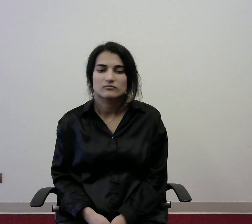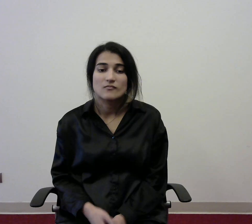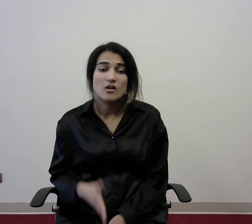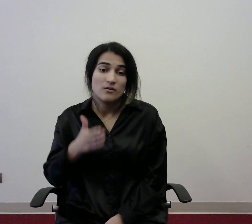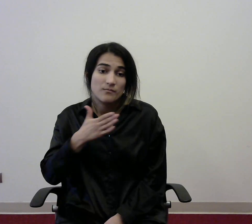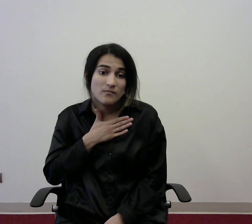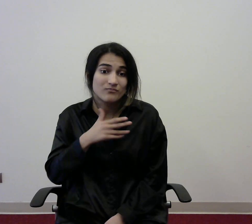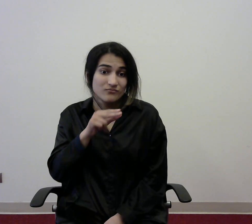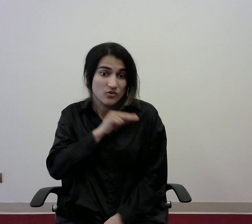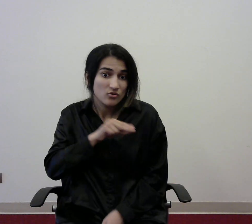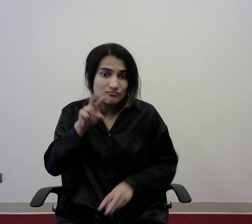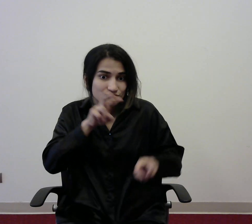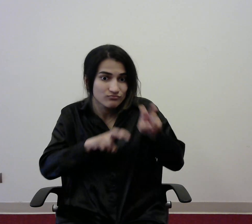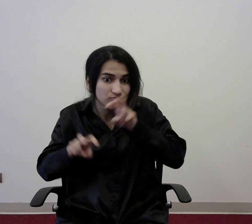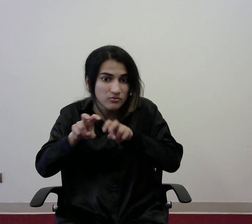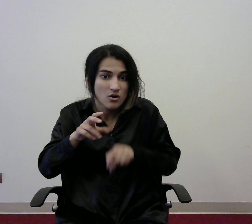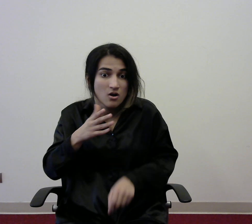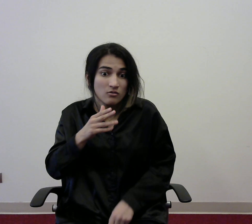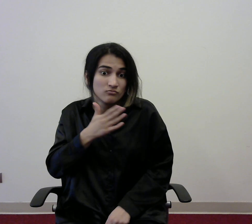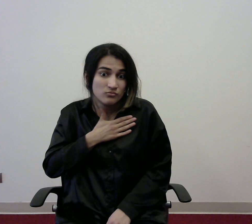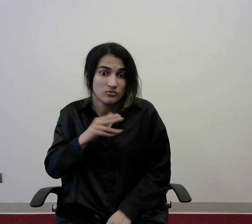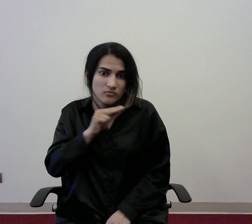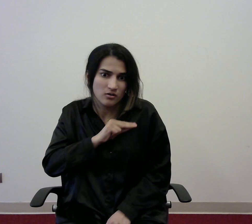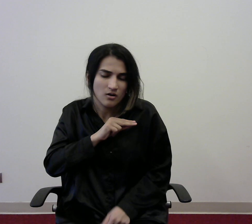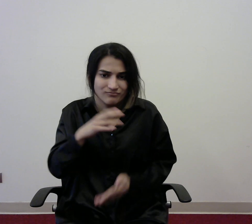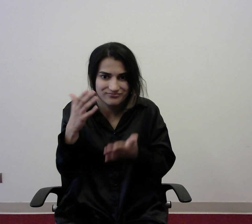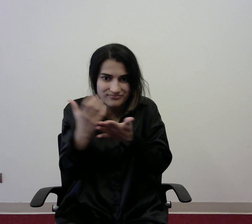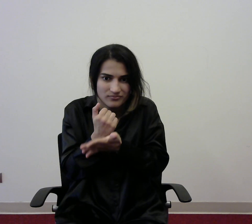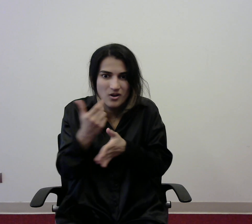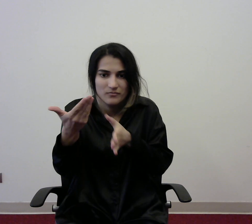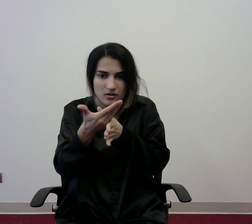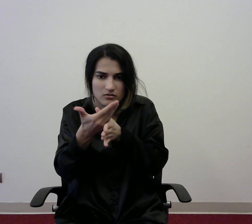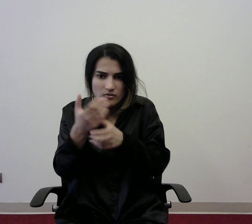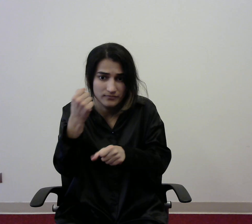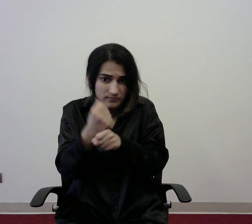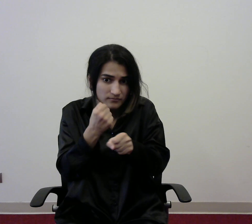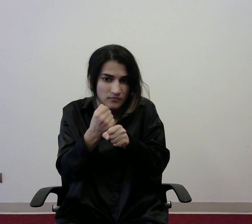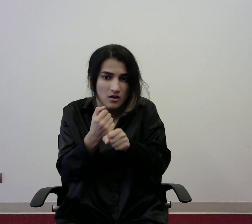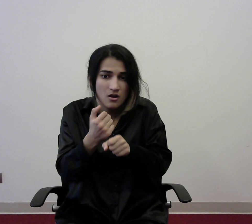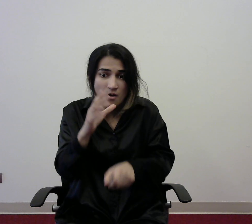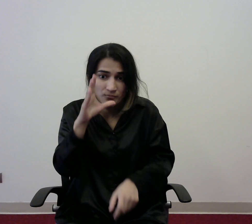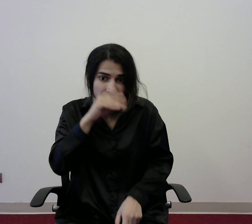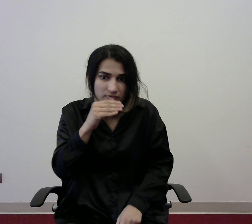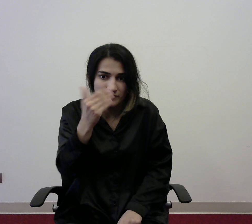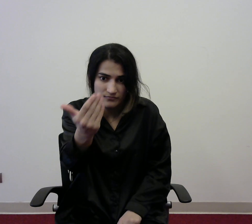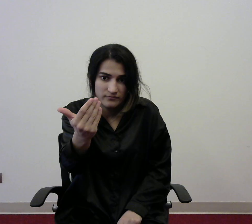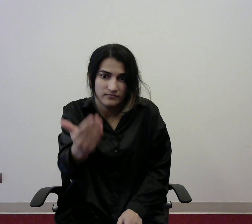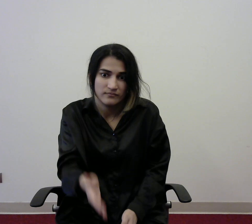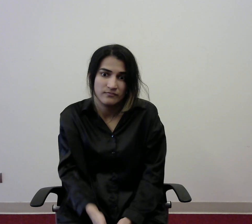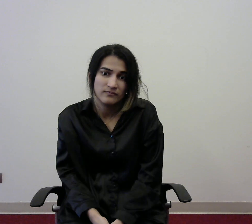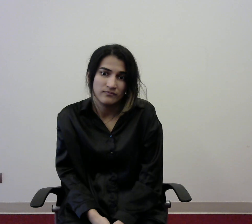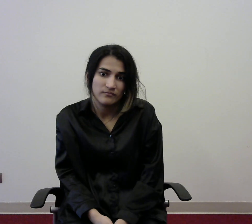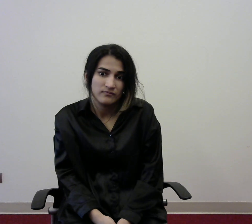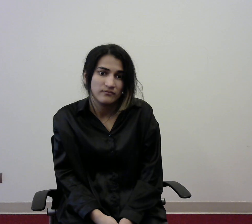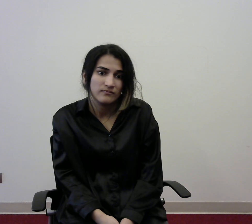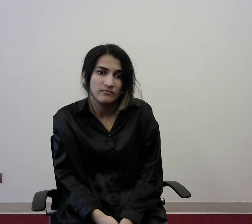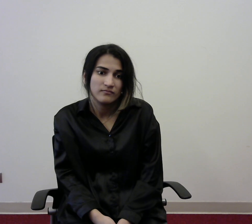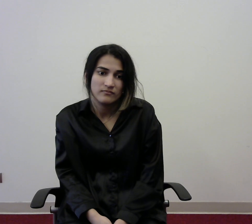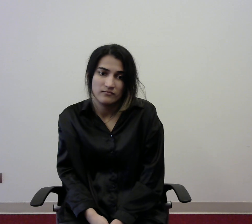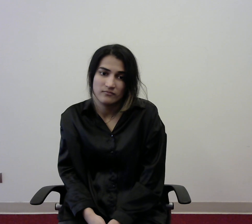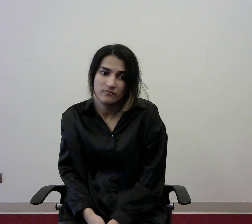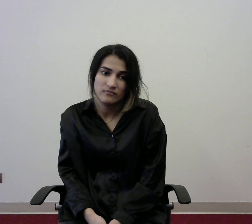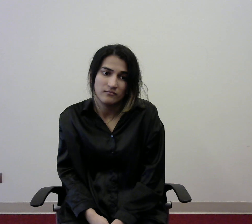Mən iş axtarıram, mənə iş tapmaqda kömək edə bilərsinizmi?